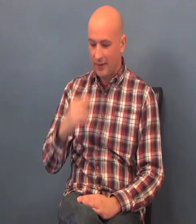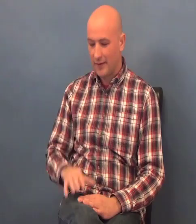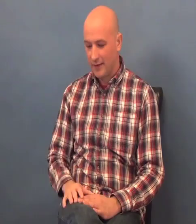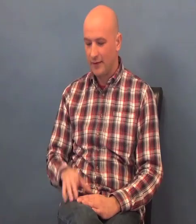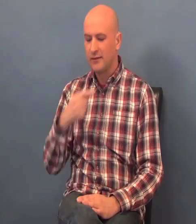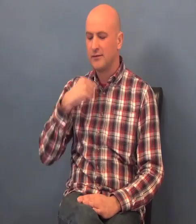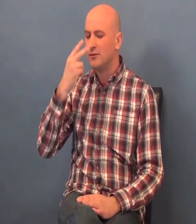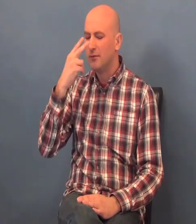Zobaczę.